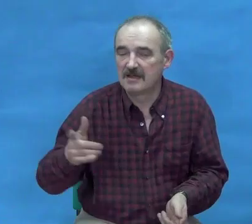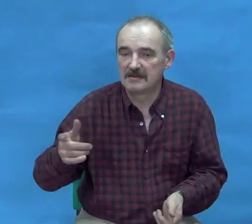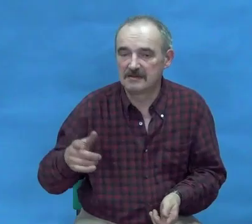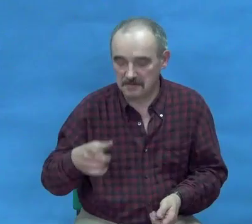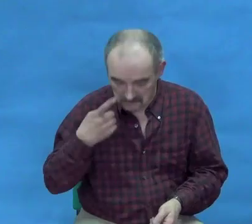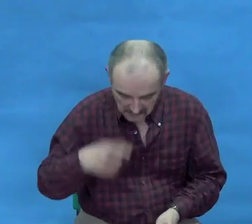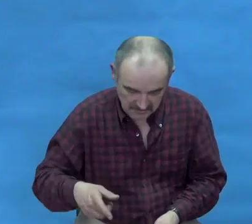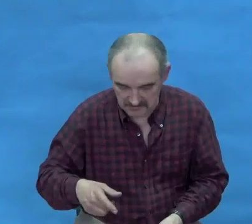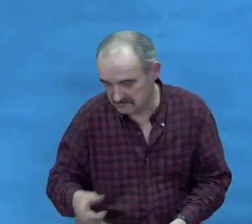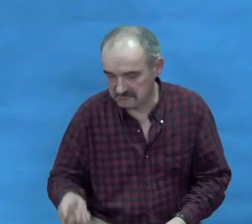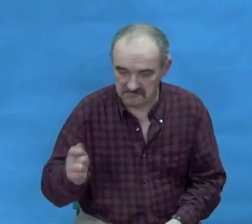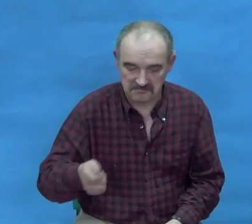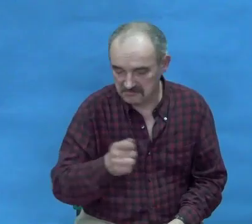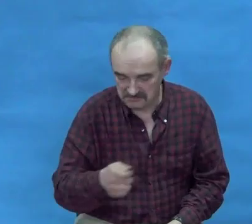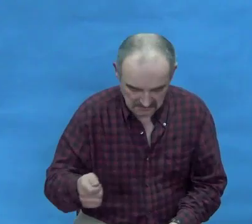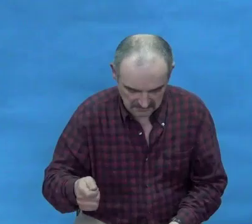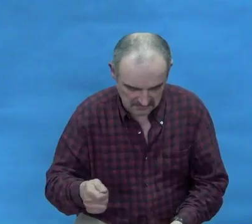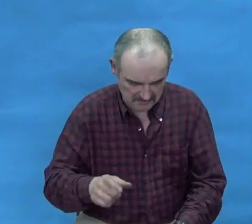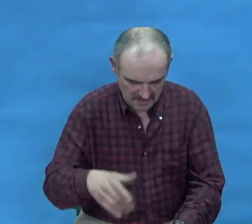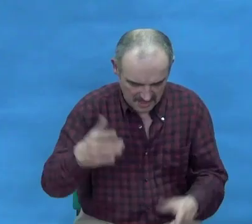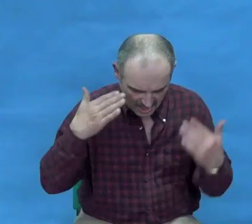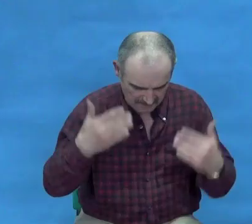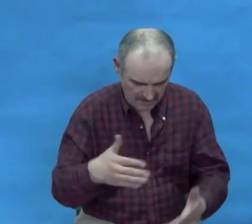Chłopak odbijający piłeczkę rakietką zauważył leżący na ziemi zgubiony kapelusz.